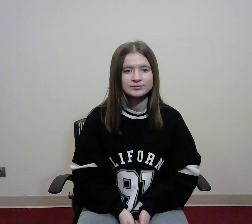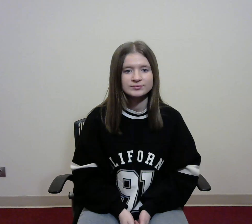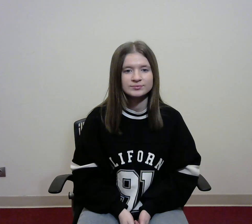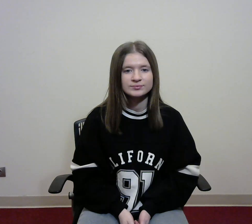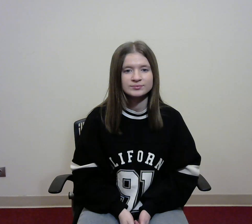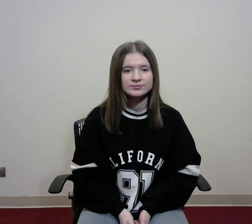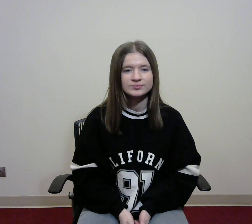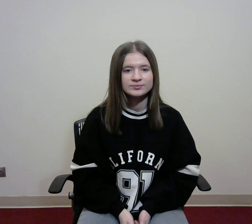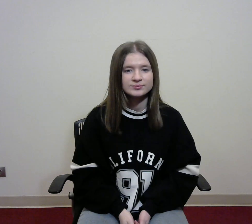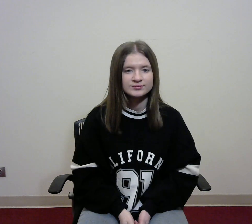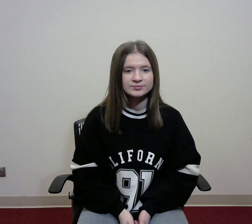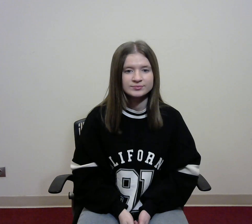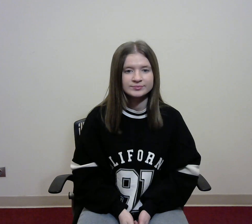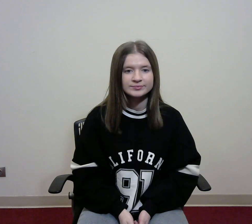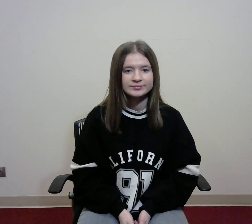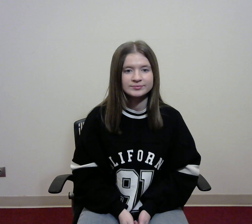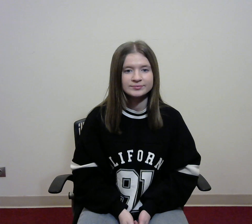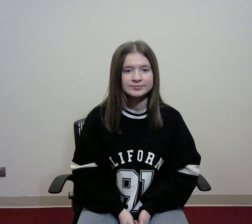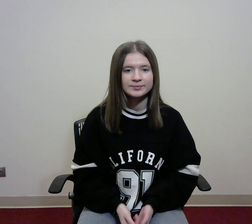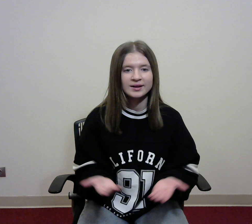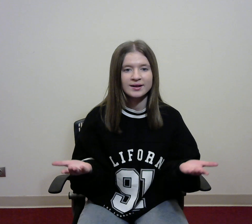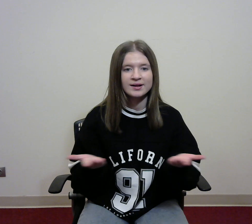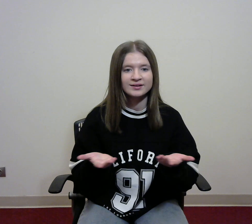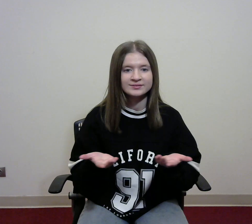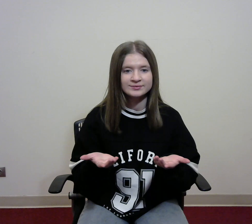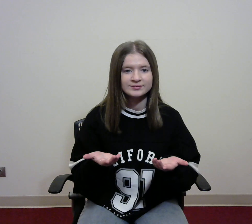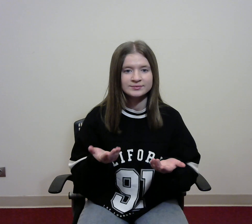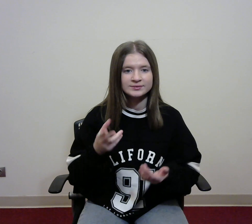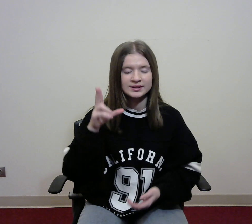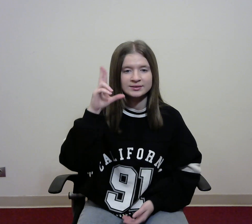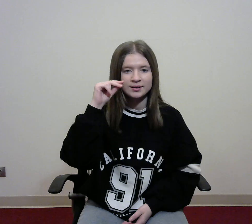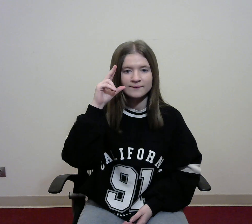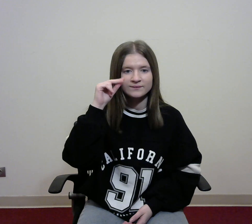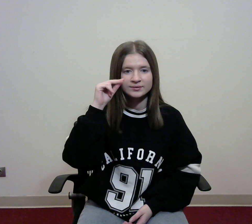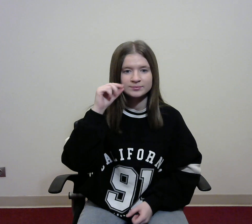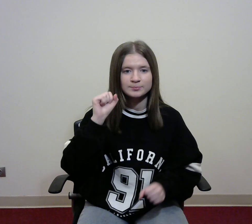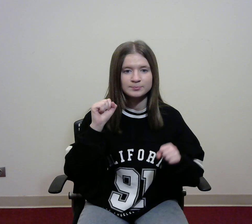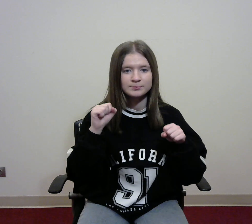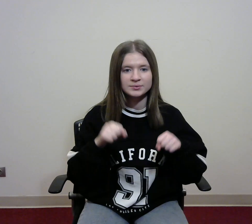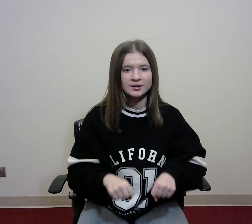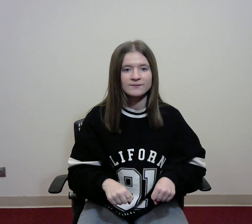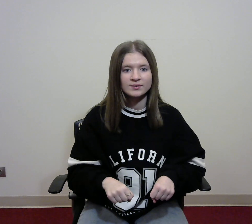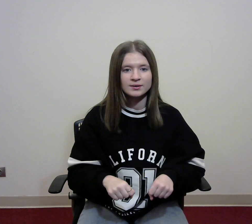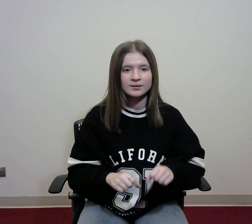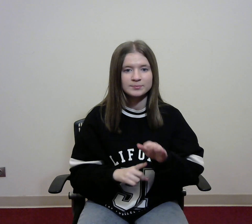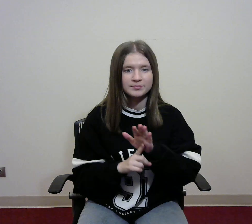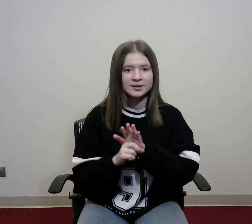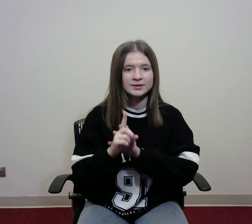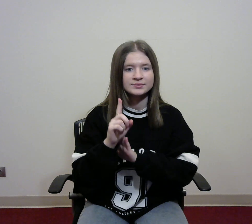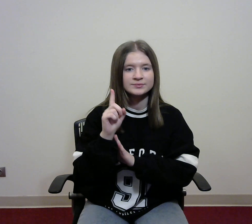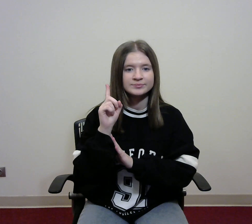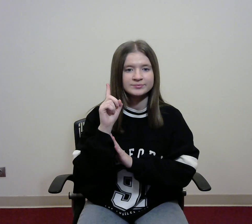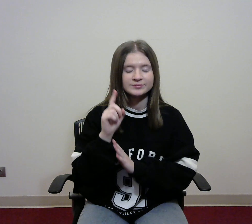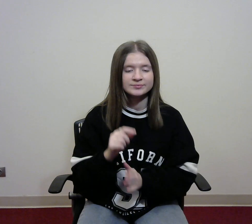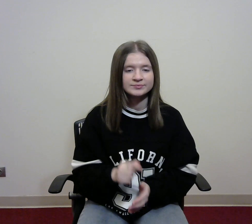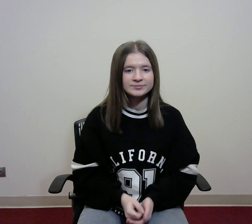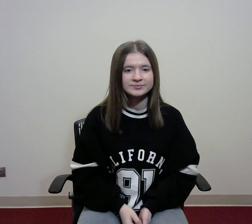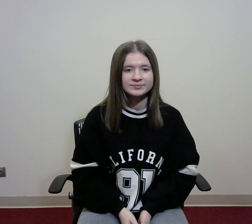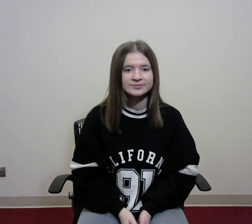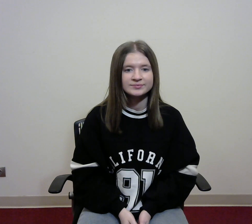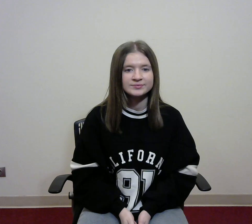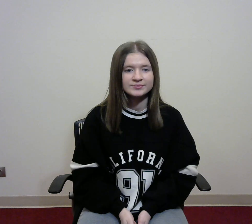Hansı tarixdən hüququm başlayır?